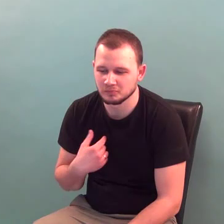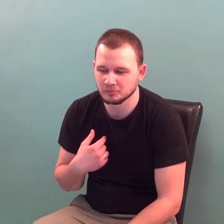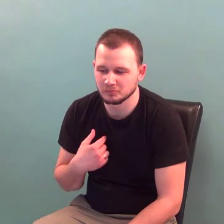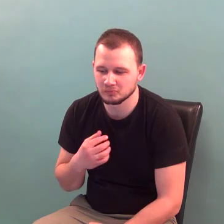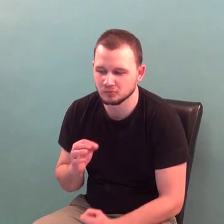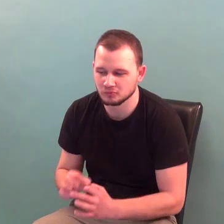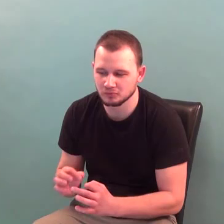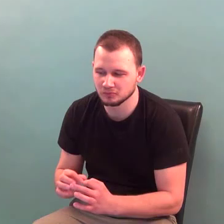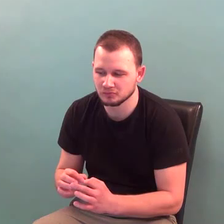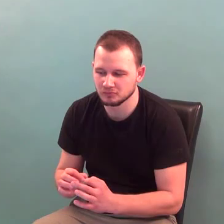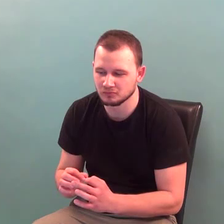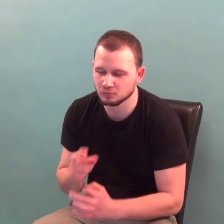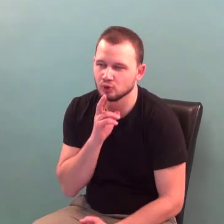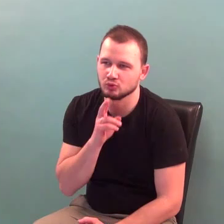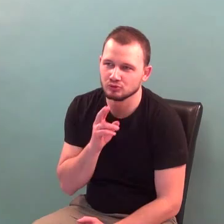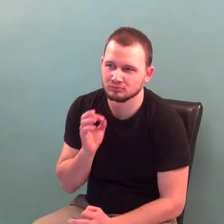Ja szacuję, że po południu.